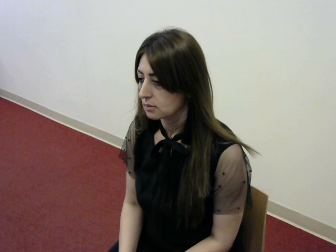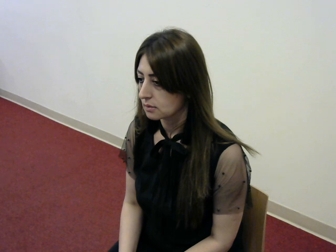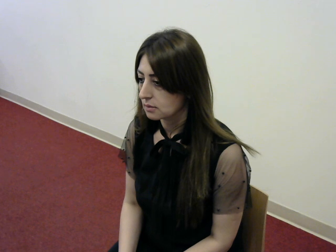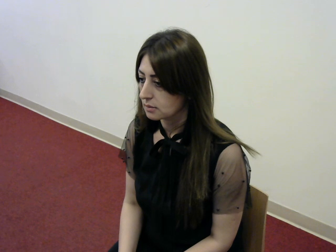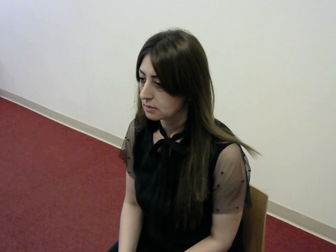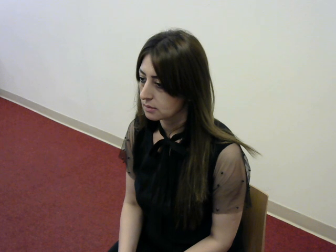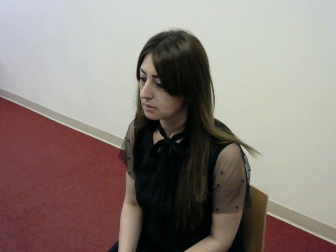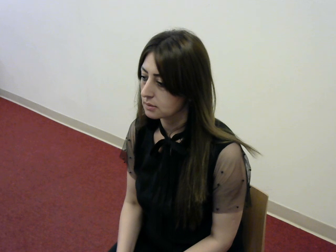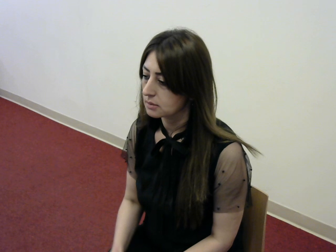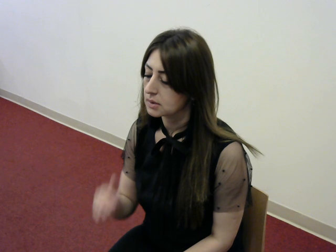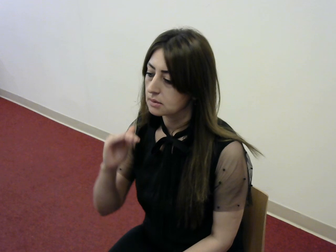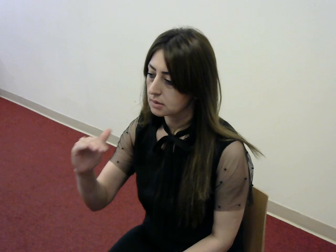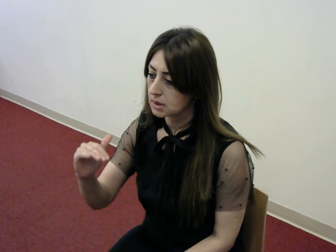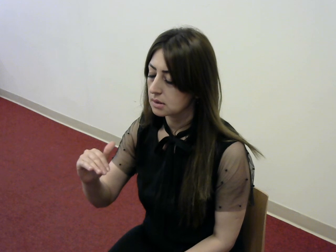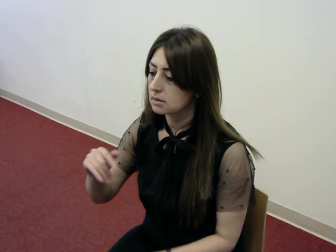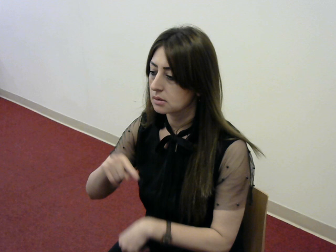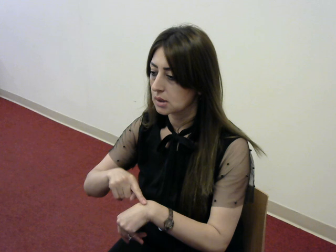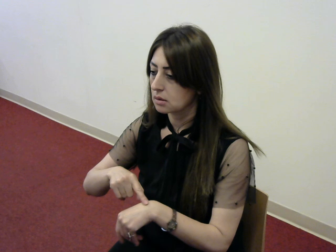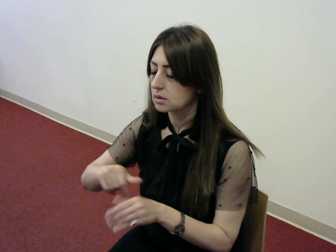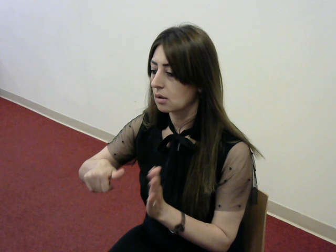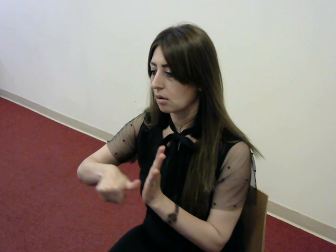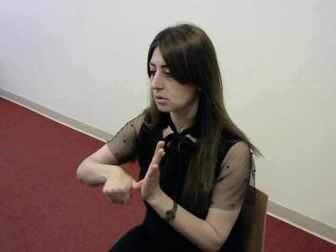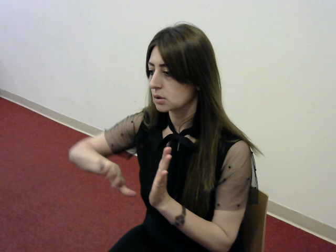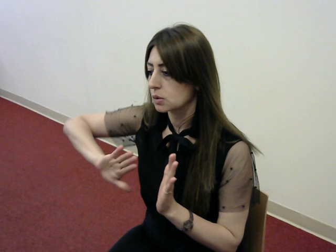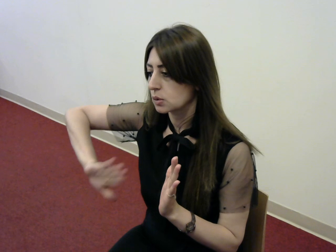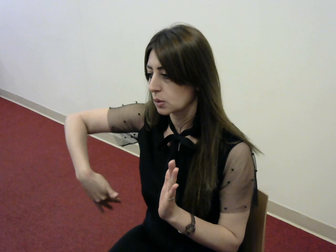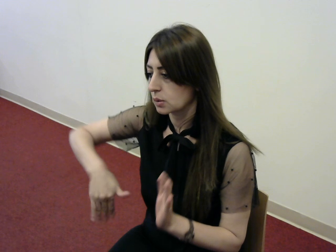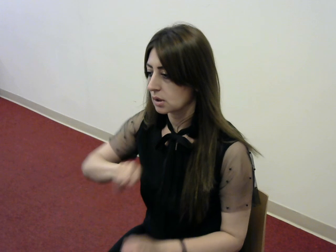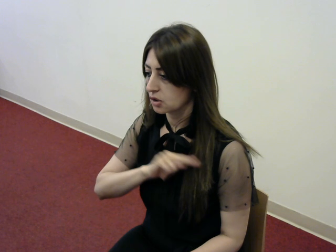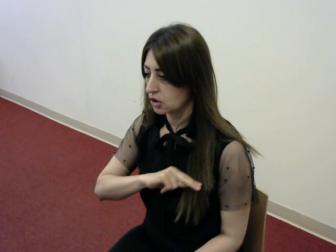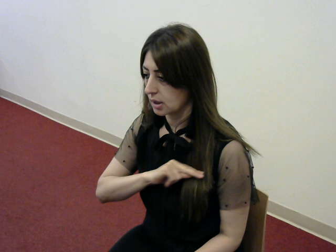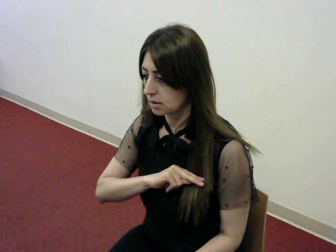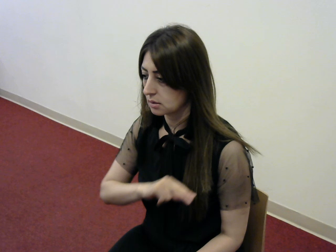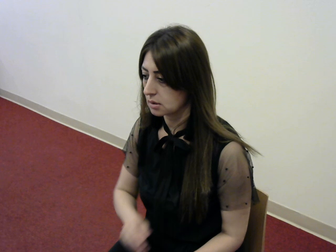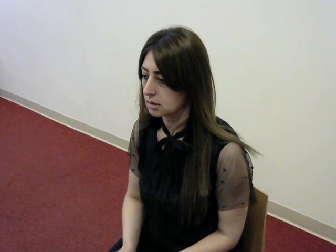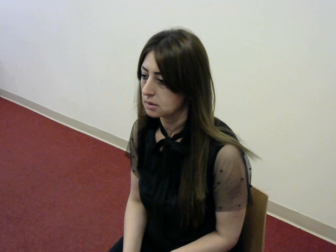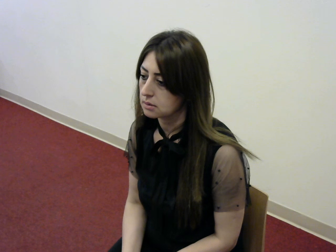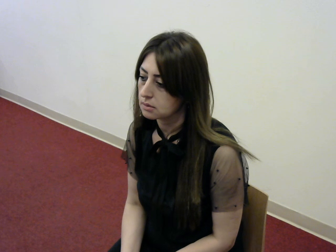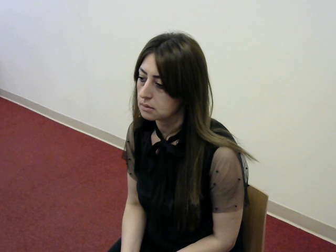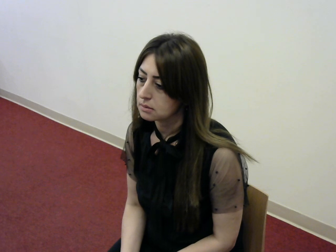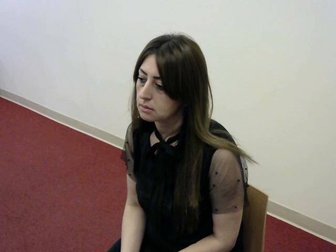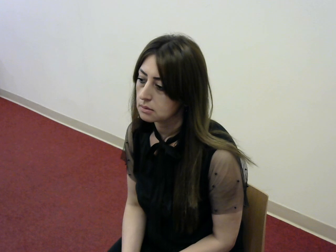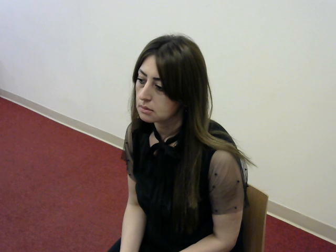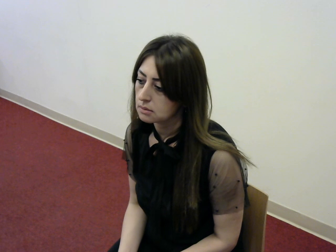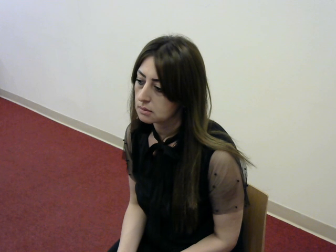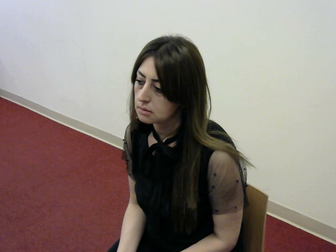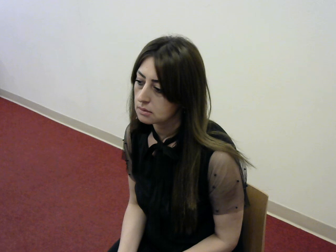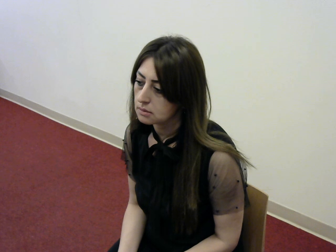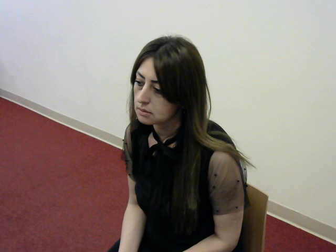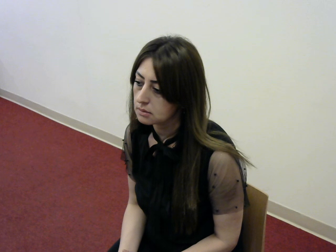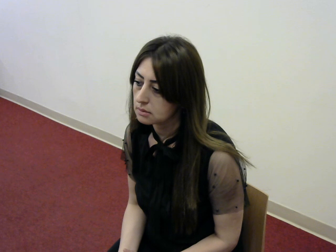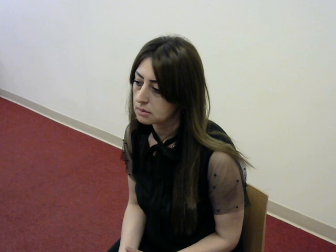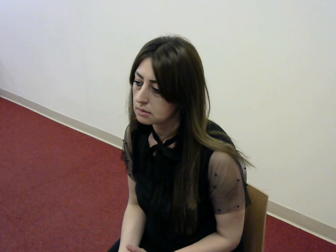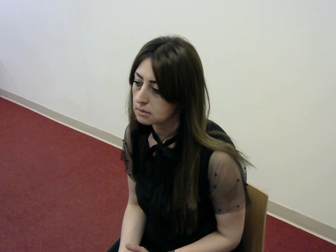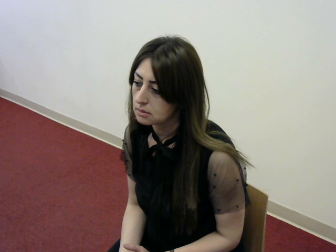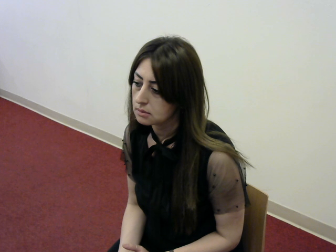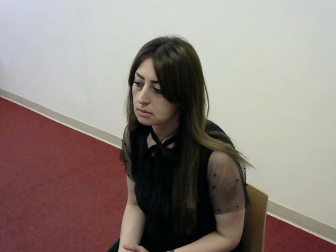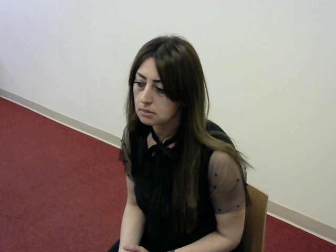Siz saat 6-dan sonra işləyirsiz?